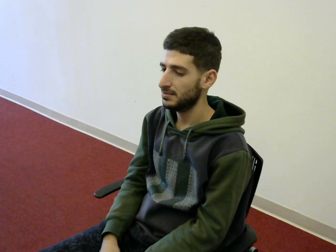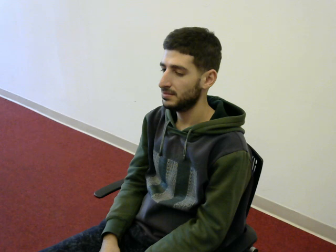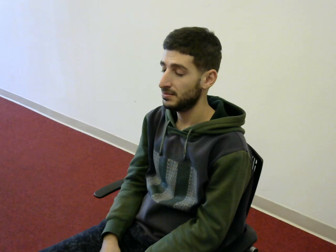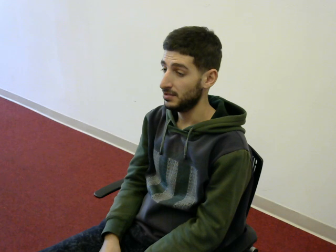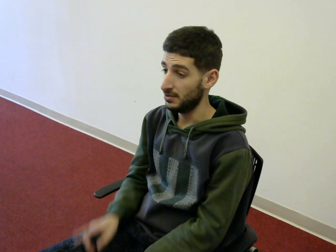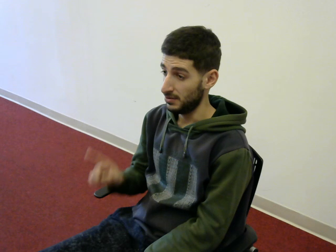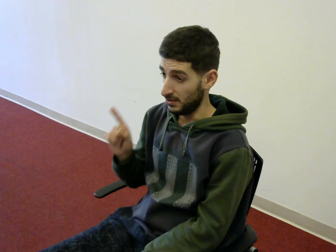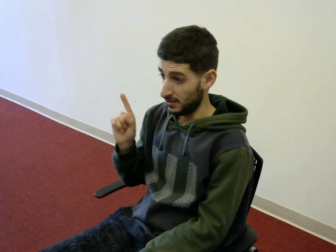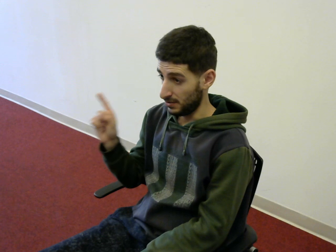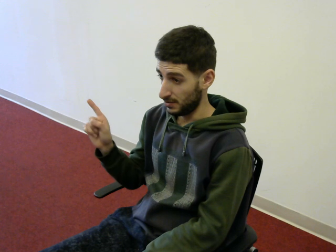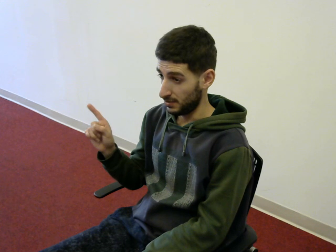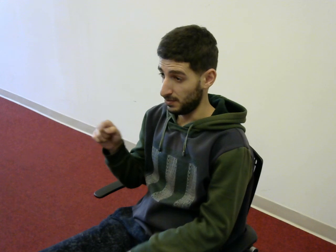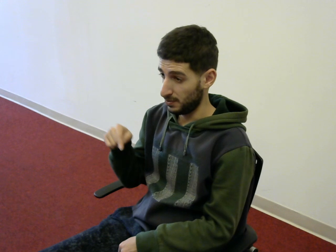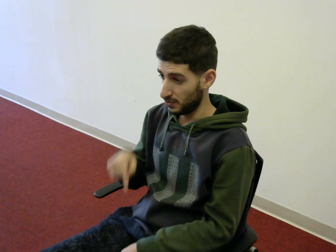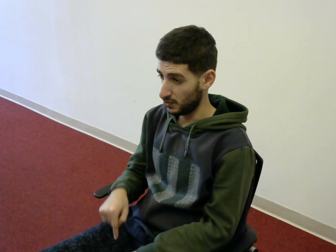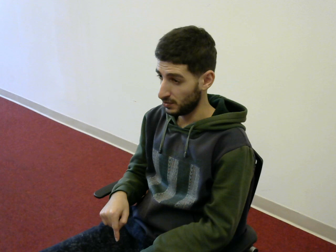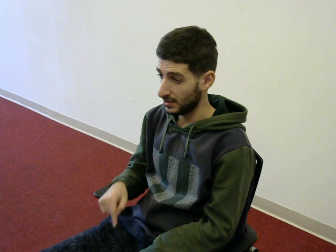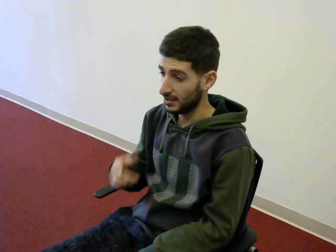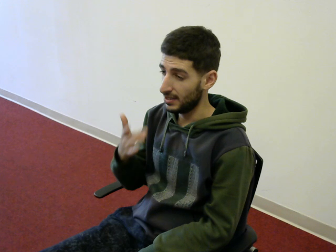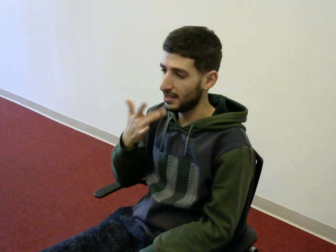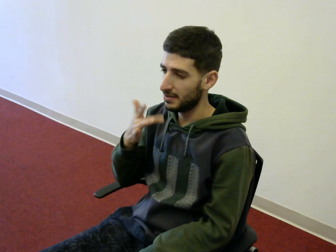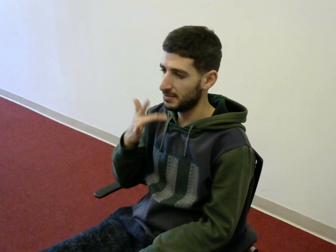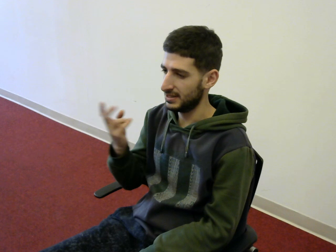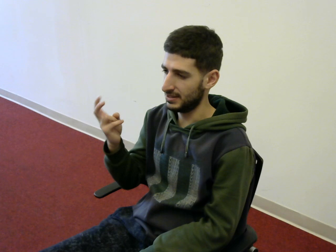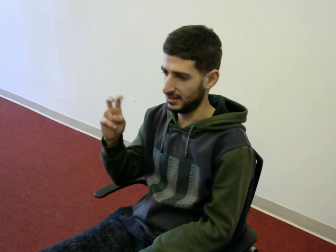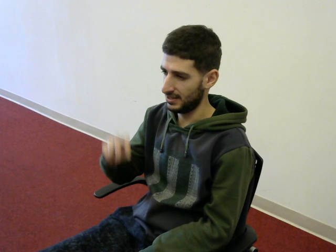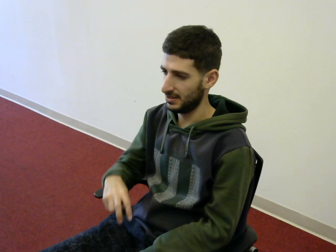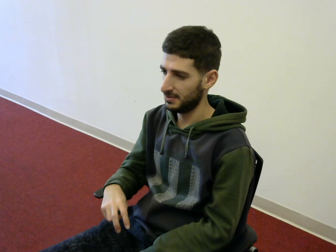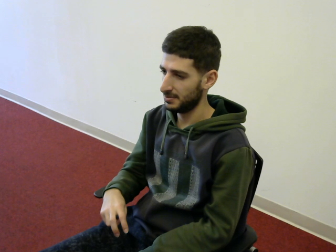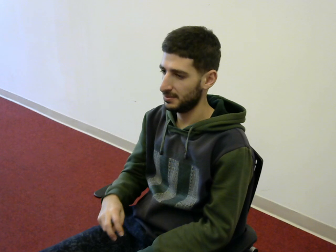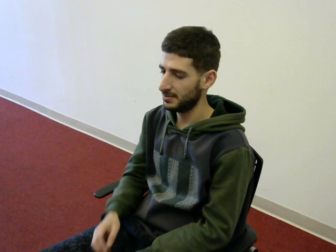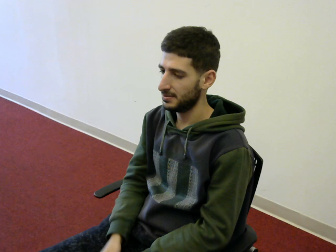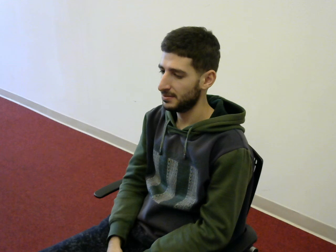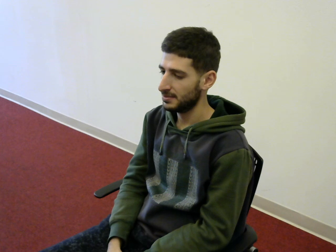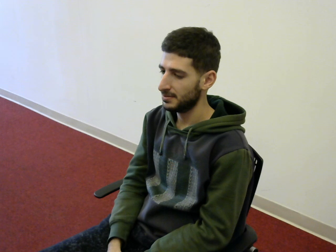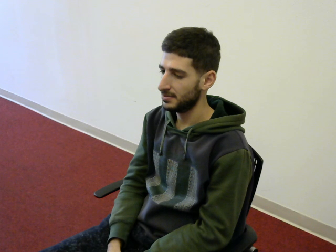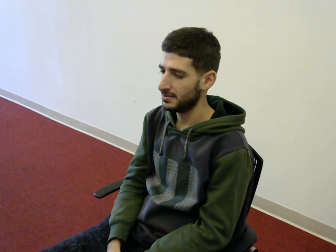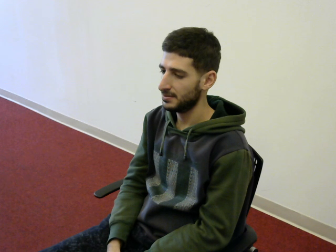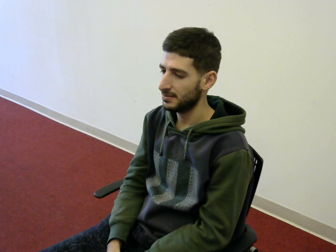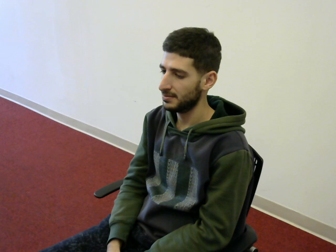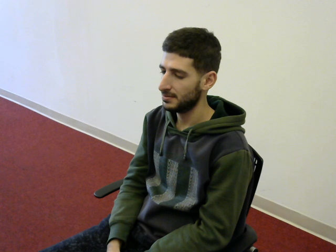O bura Amerikadan gəlib